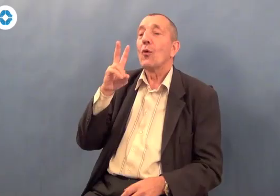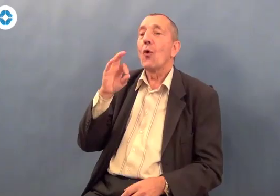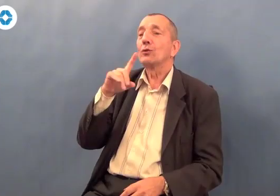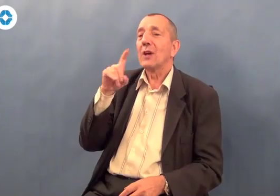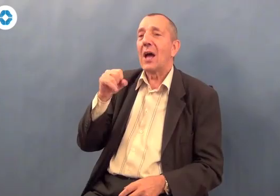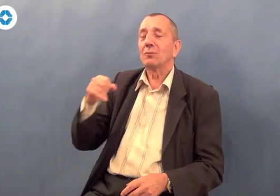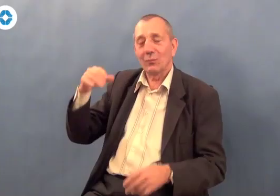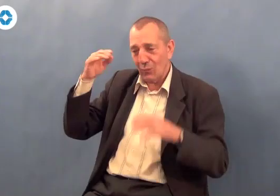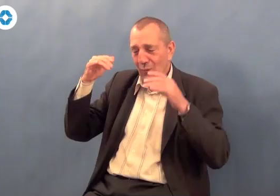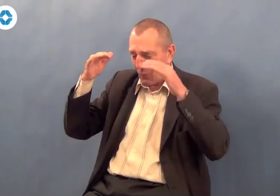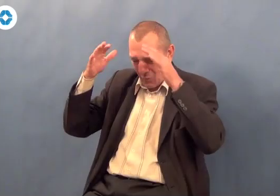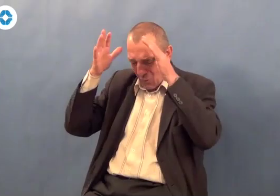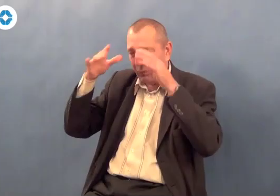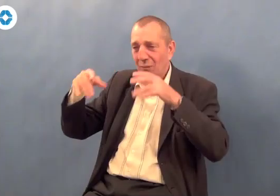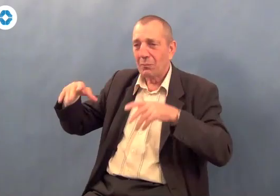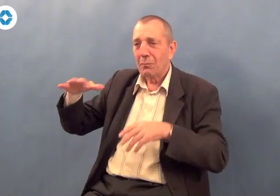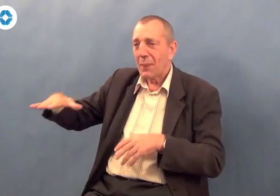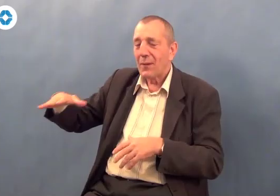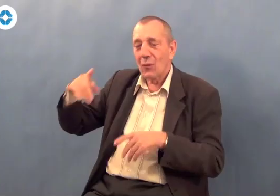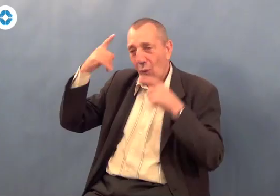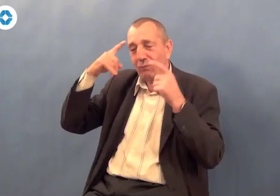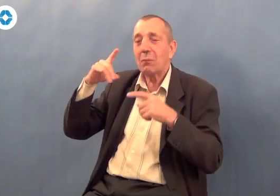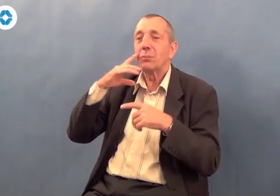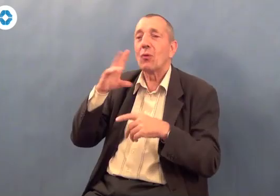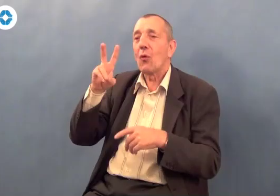Krowa z małymi uszami podobna do kozy.